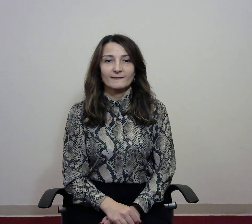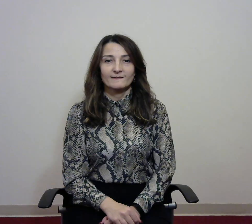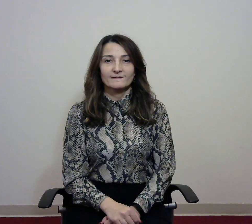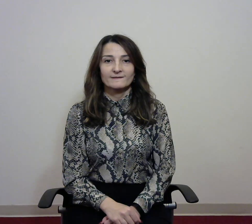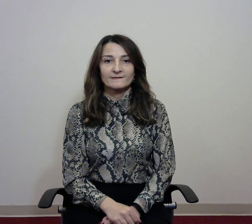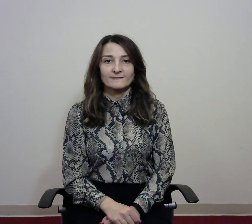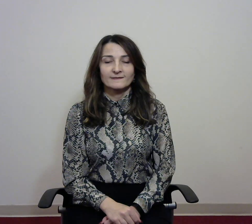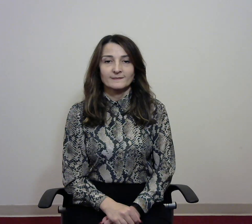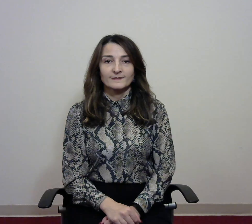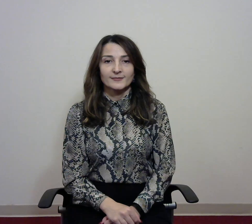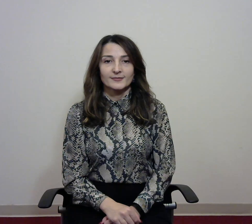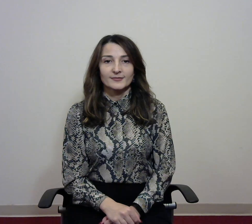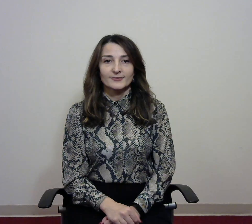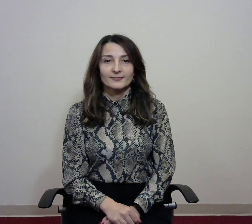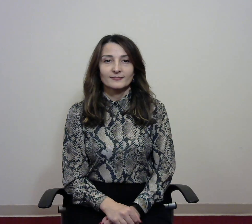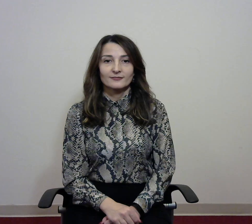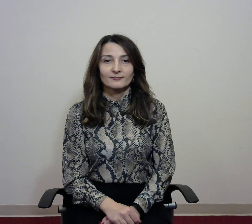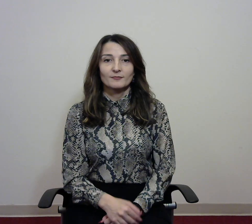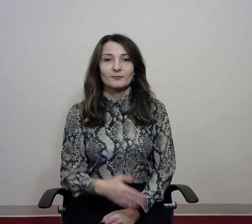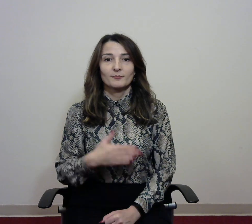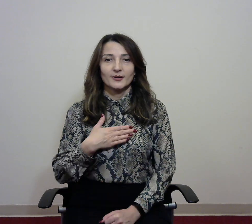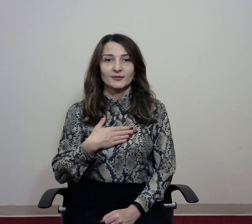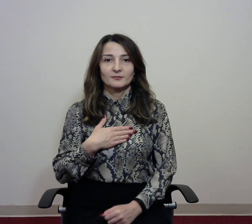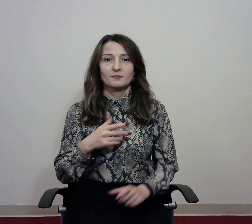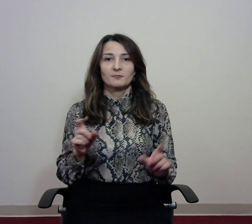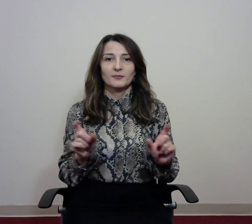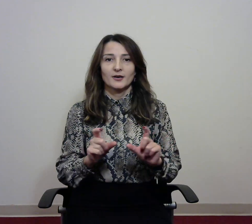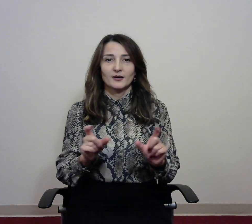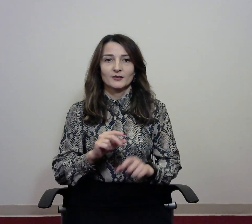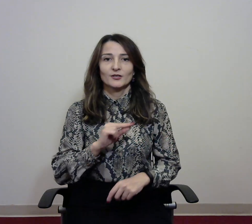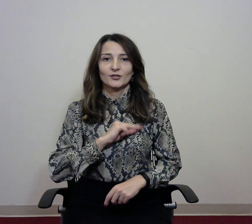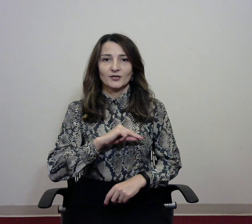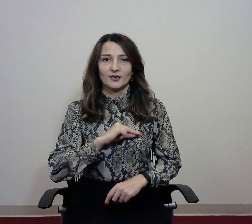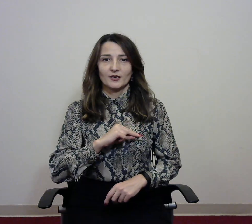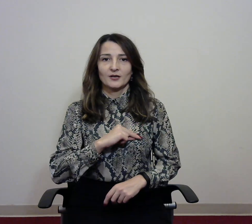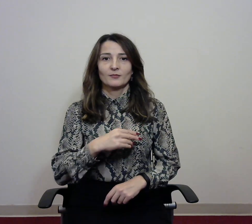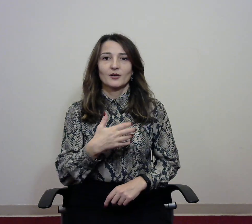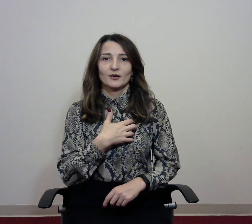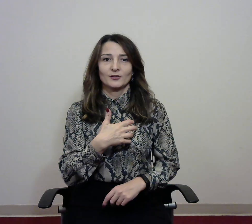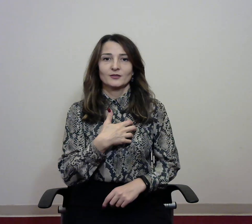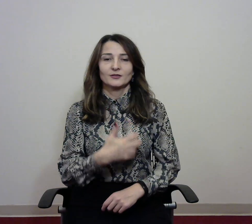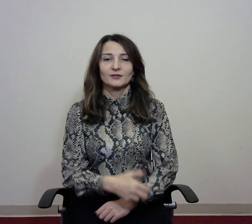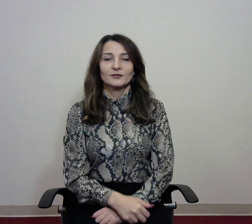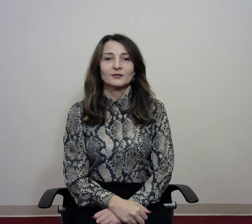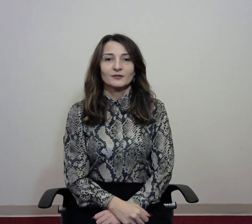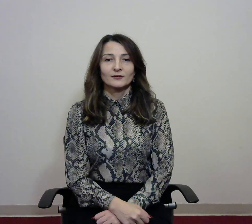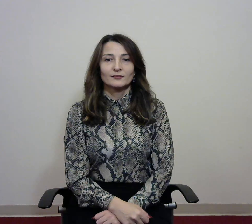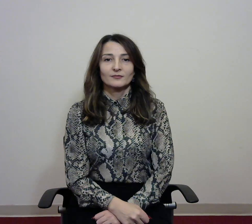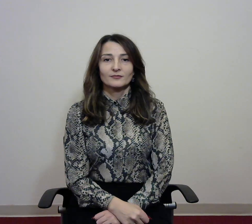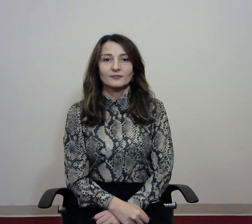Mən marketdə işləmək istəyirəm